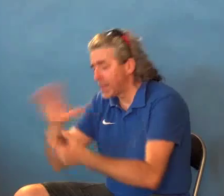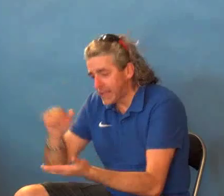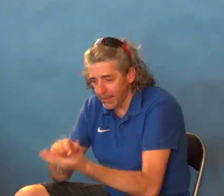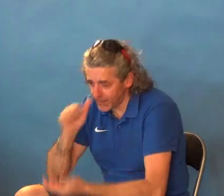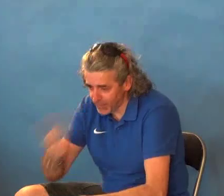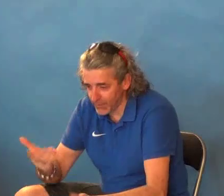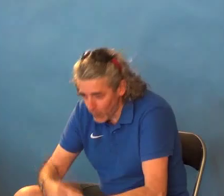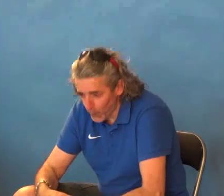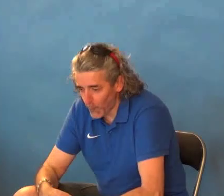A ty jesteś zajęty, nie możesz.